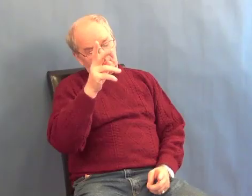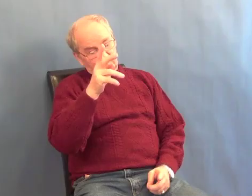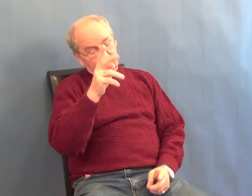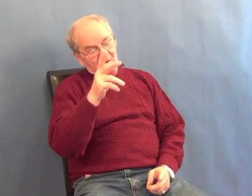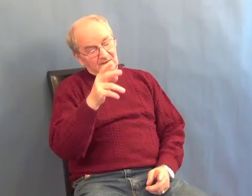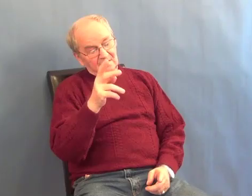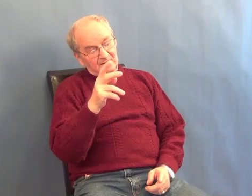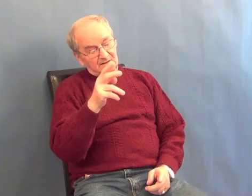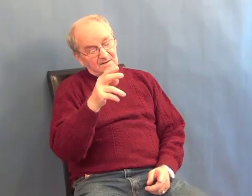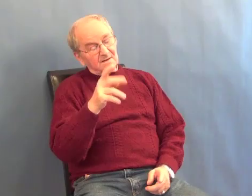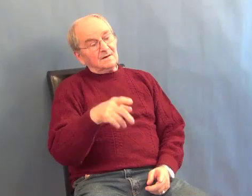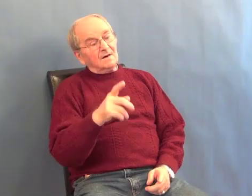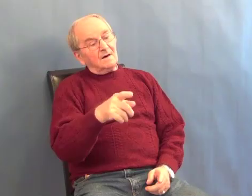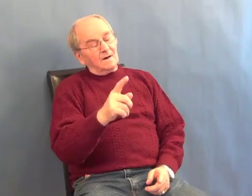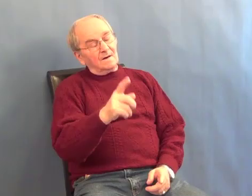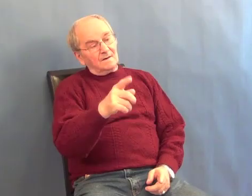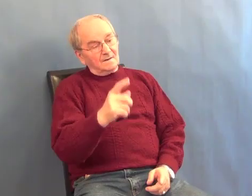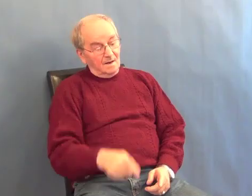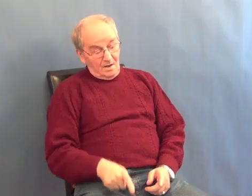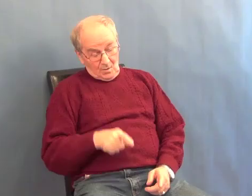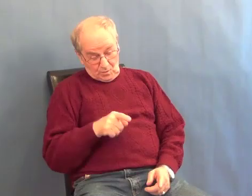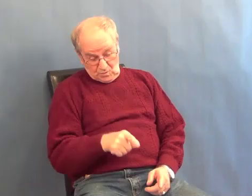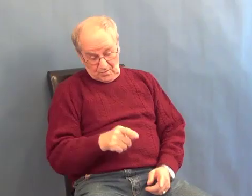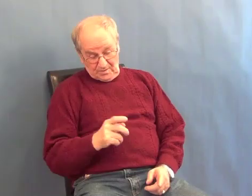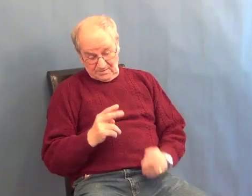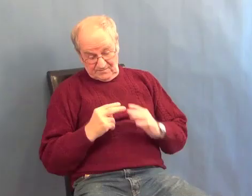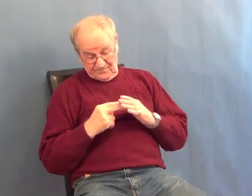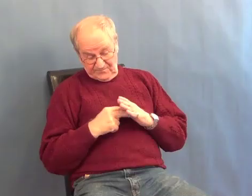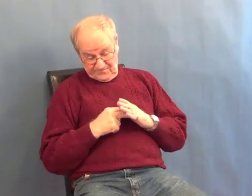Tak, tak, ale.